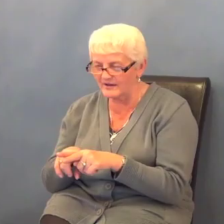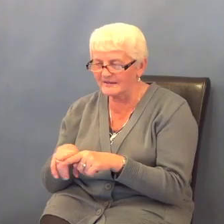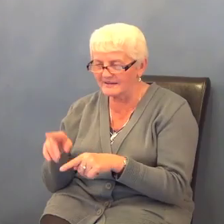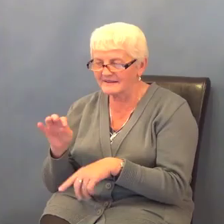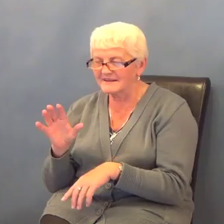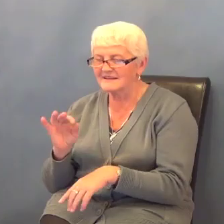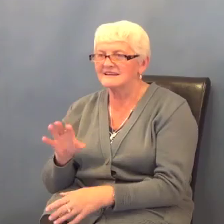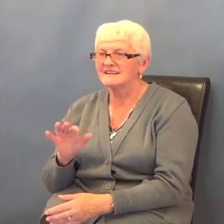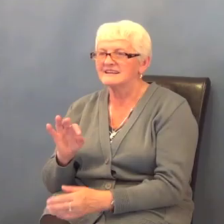Tak, tak.